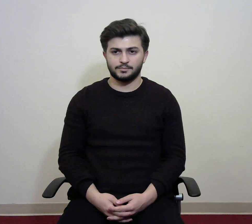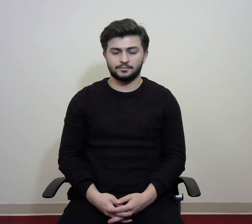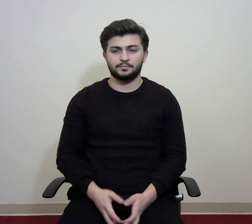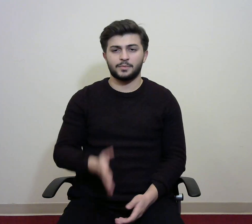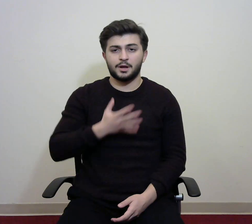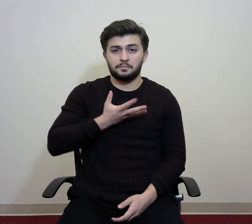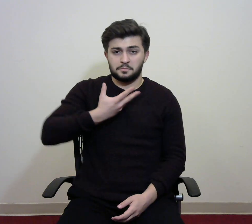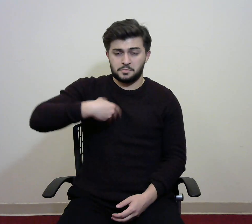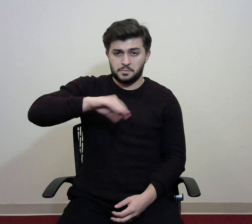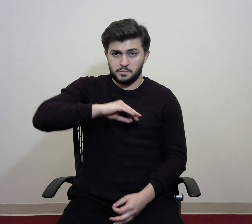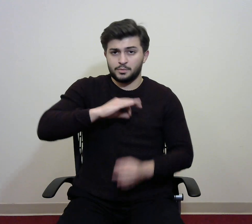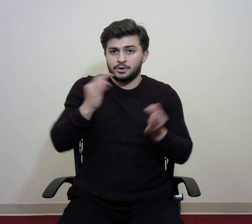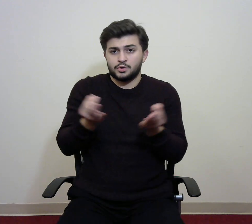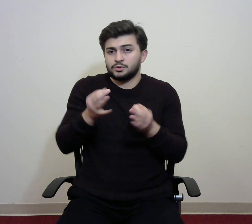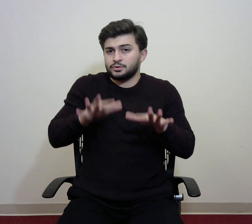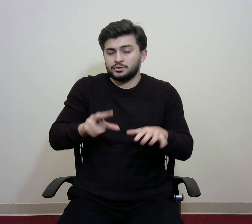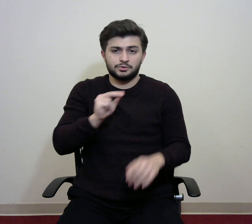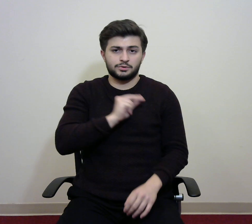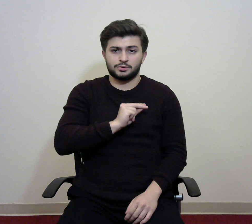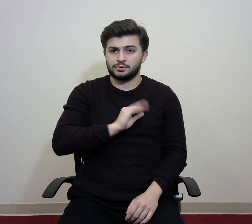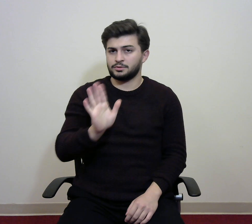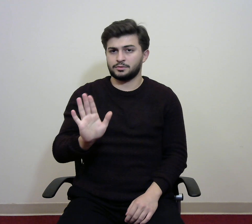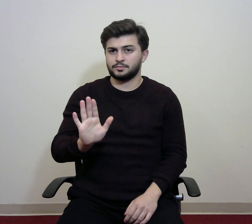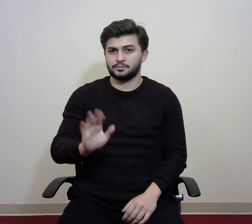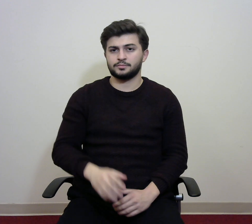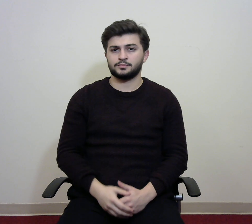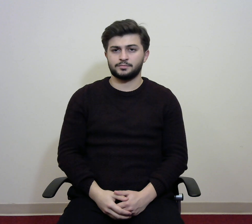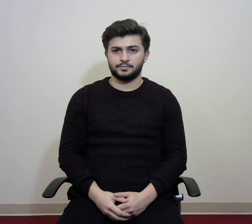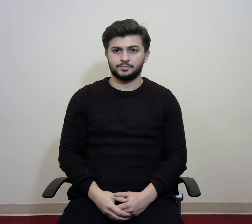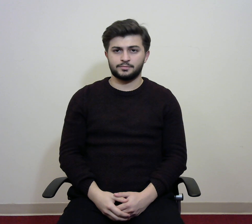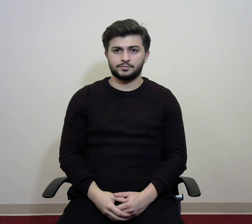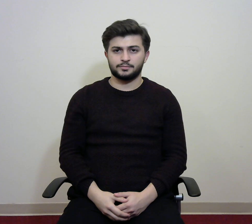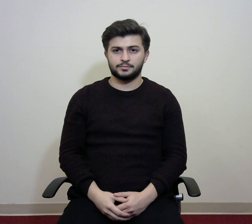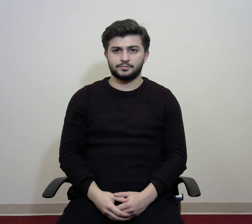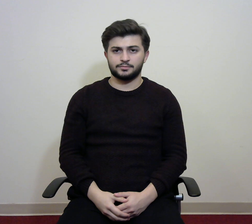Biz heç yerdə işləmirik